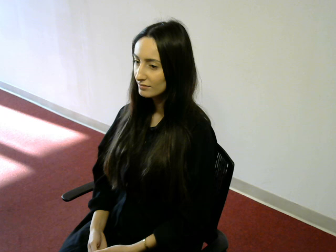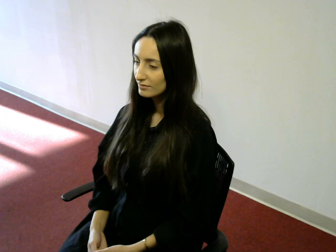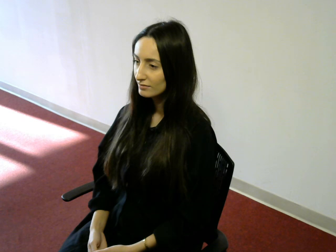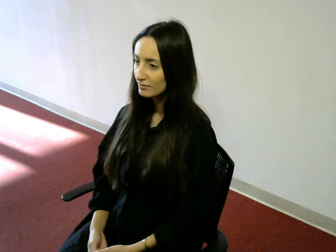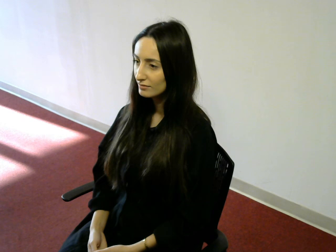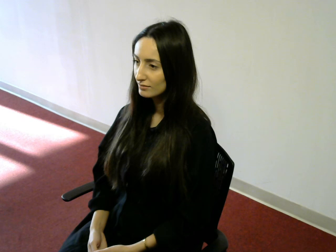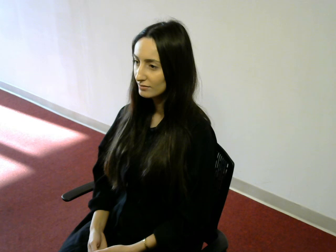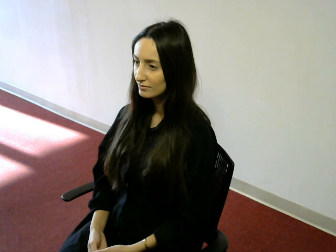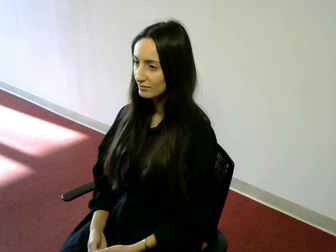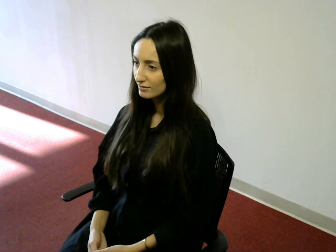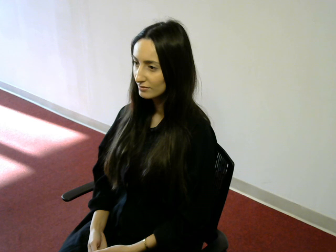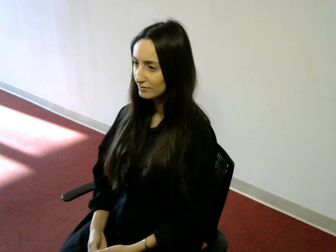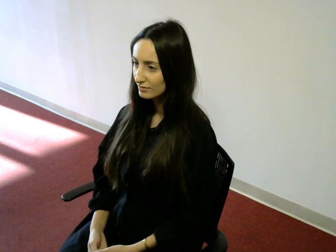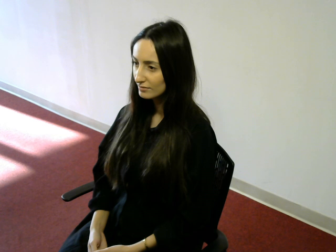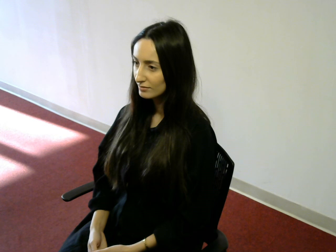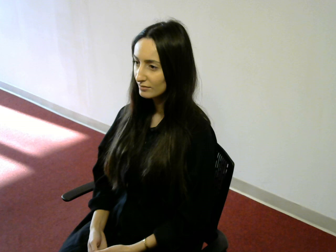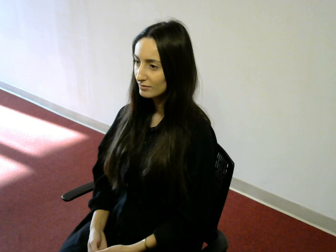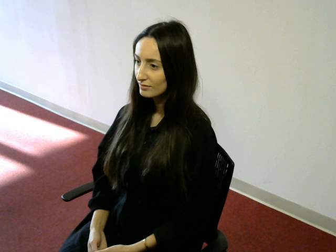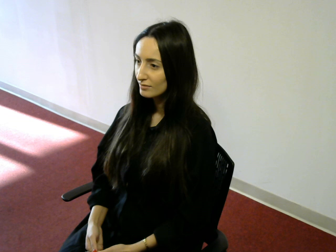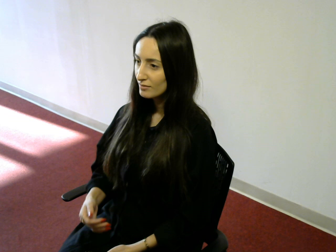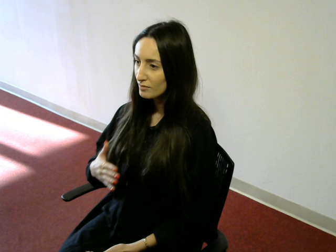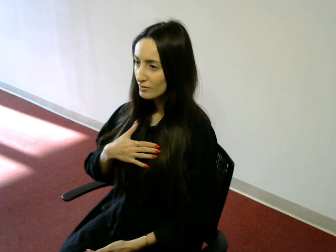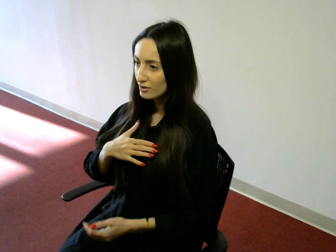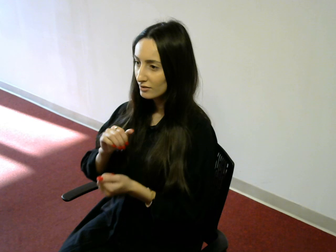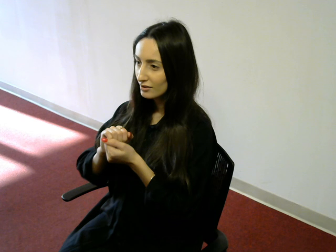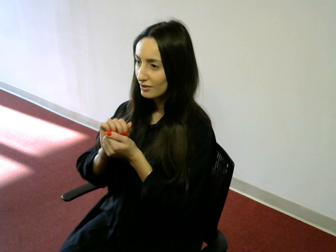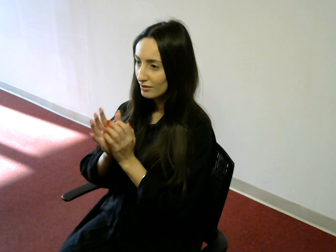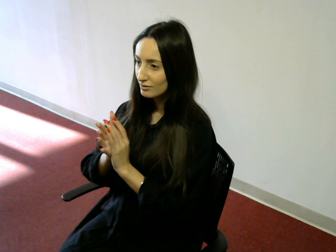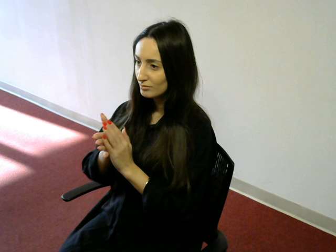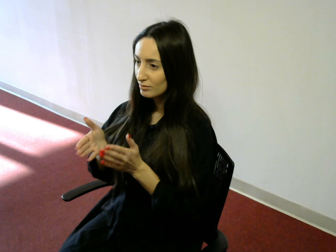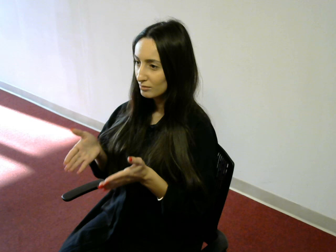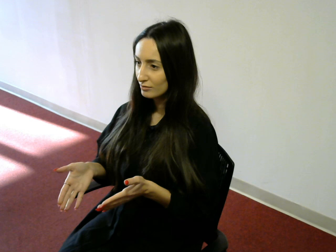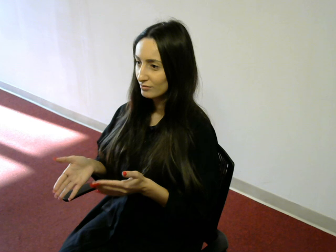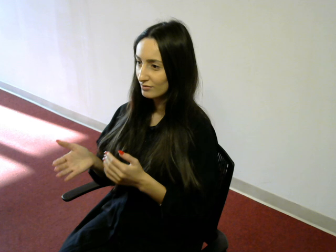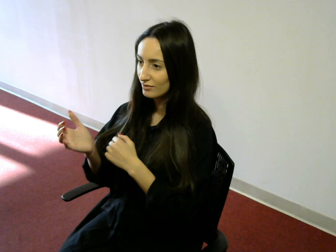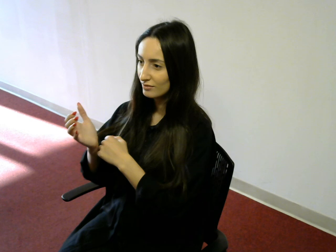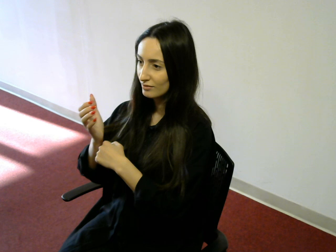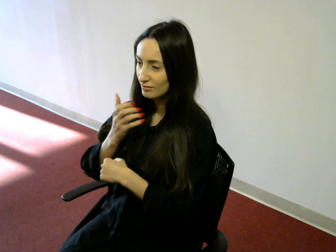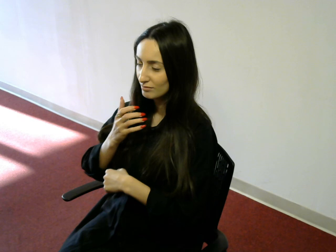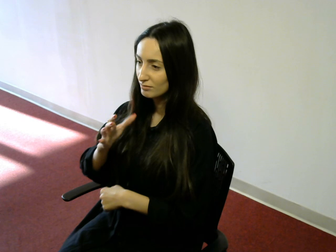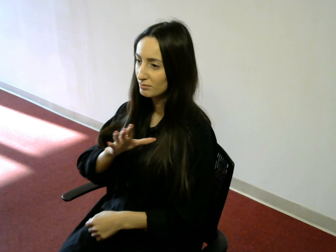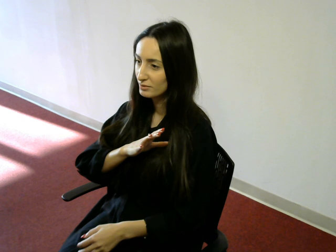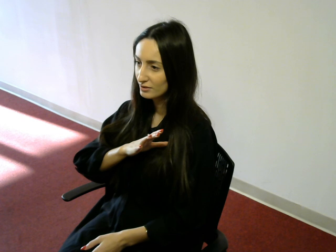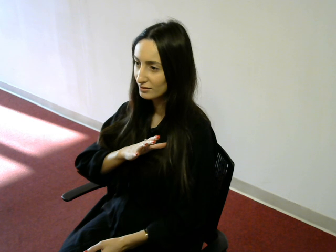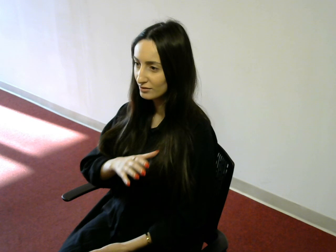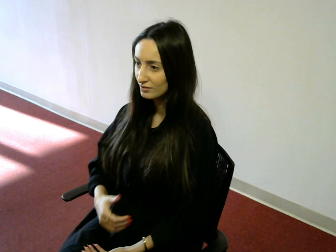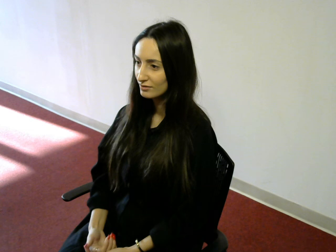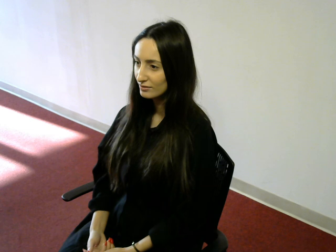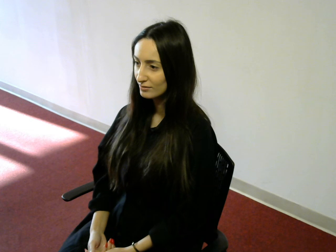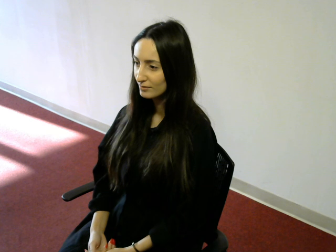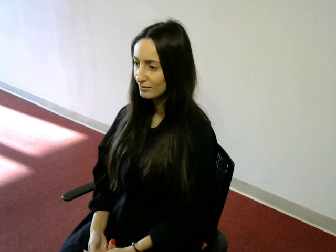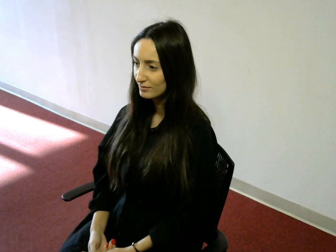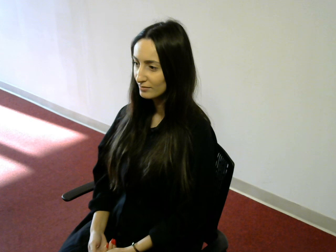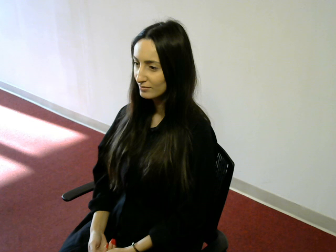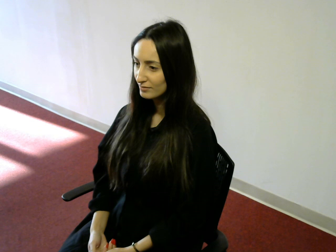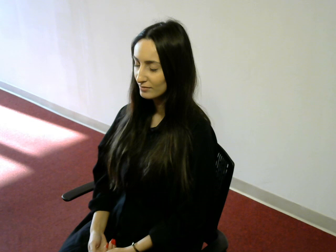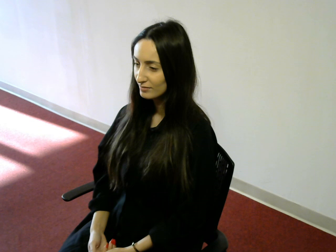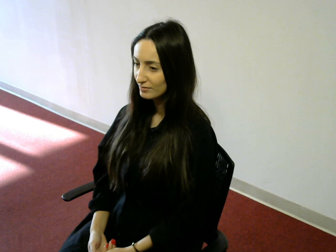Məni ASAN Xidmətdən bura göndəriblər